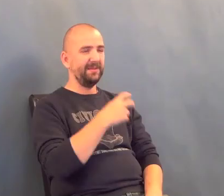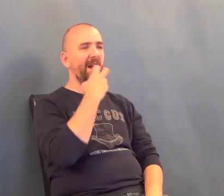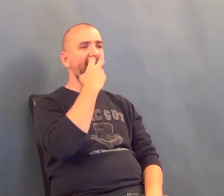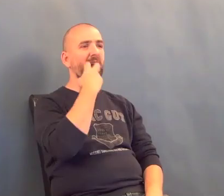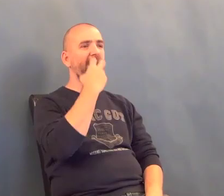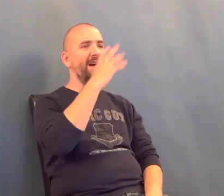Elektrownia.